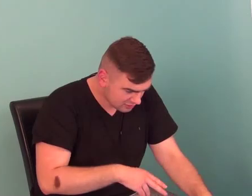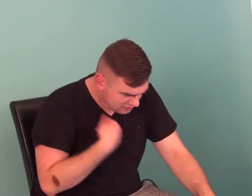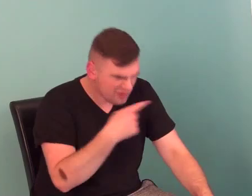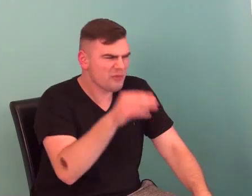Mówiłem ci!